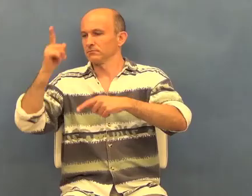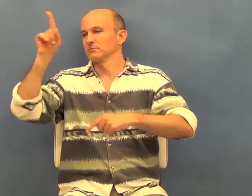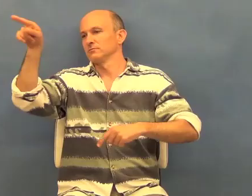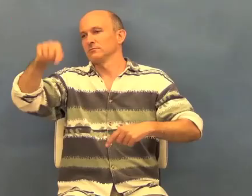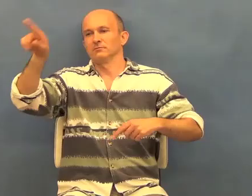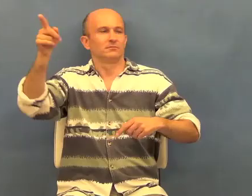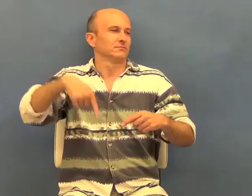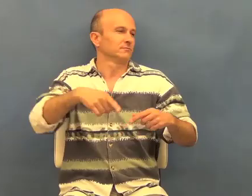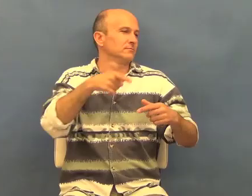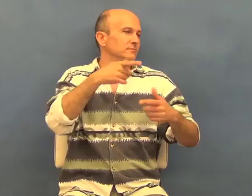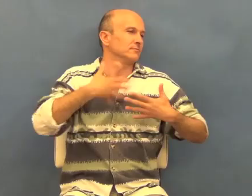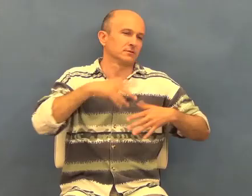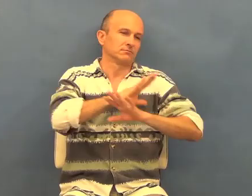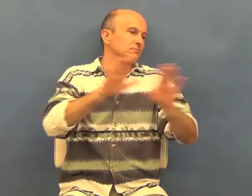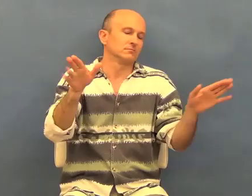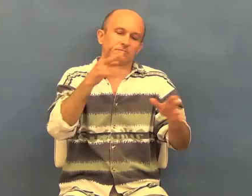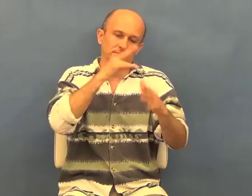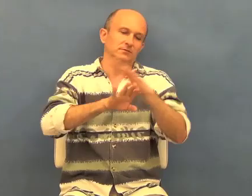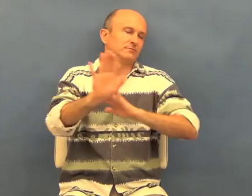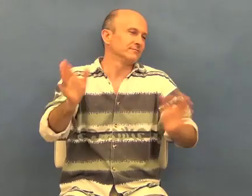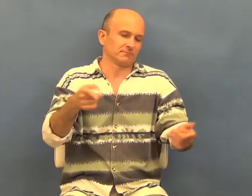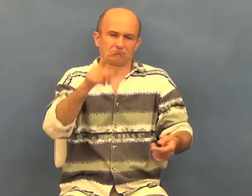Zakaz mycia się, nie wolno tego robić na wystawie, nie.